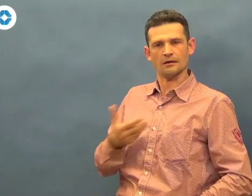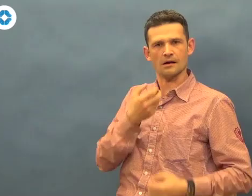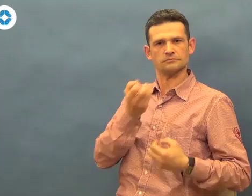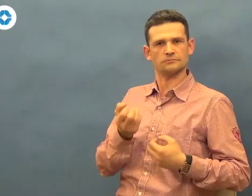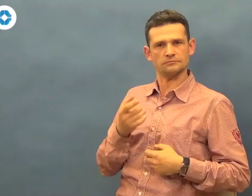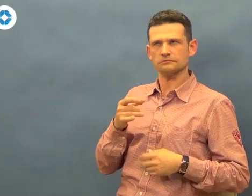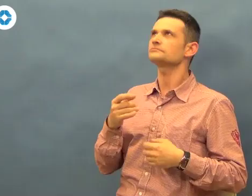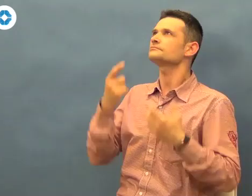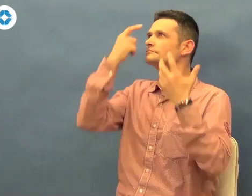Mężczyzna cały czas kalkulował w głowie.